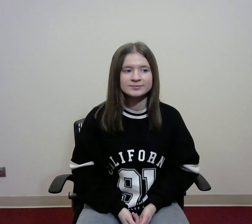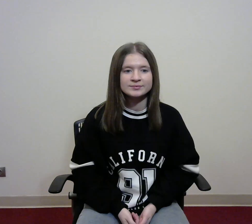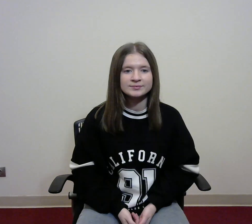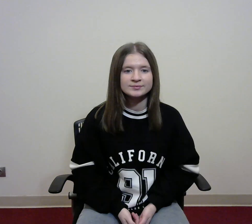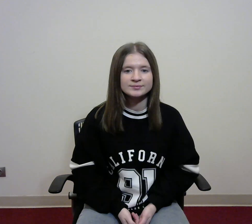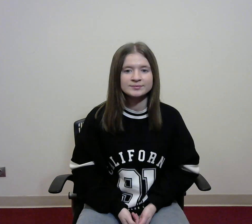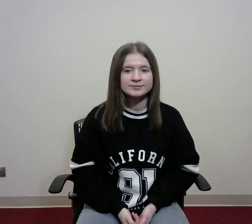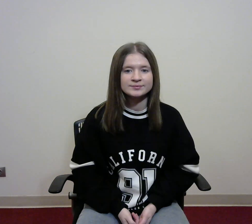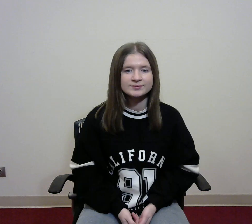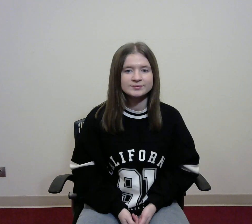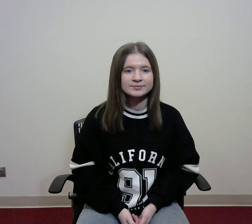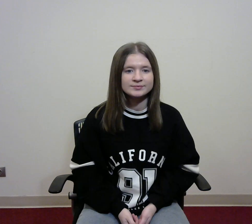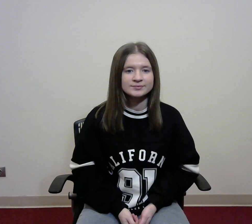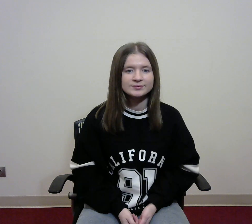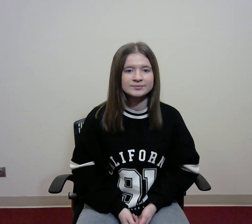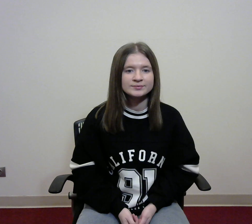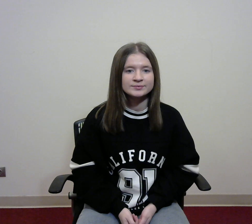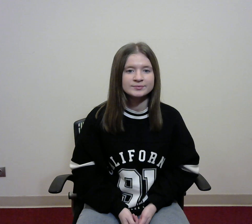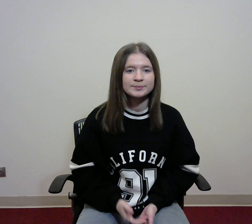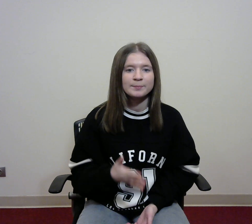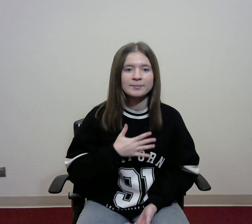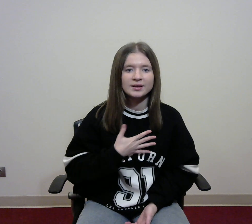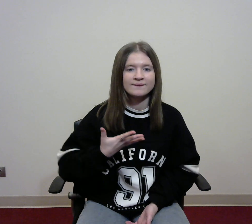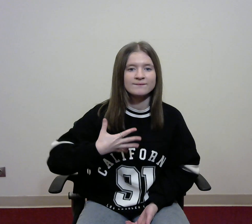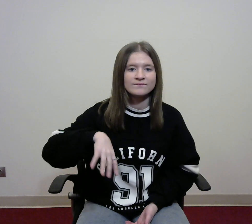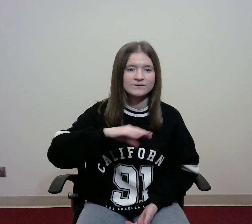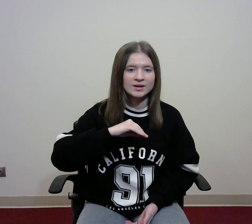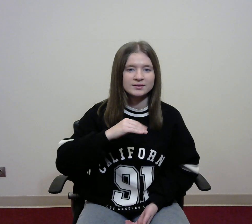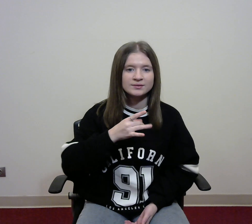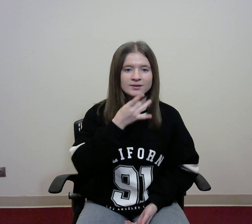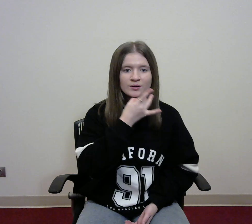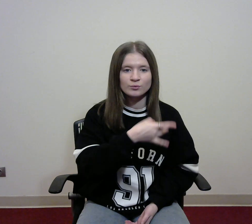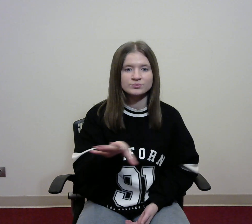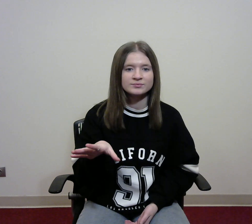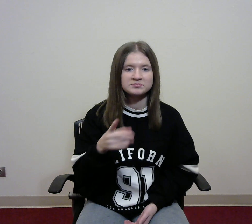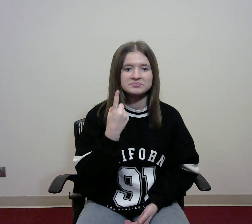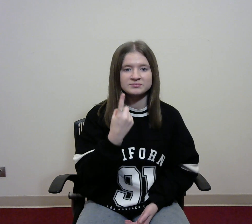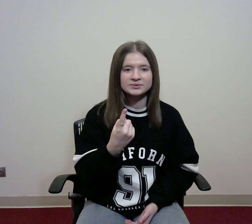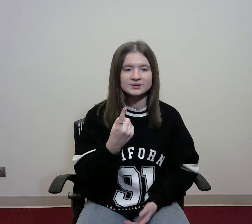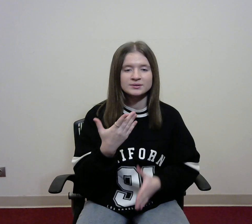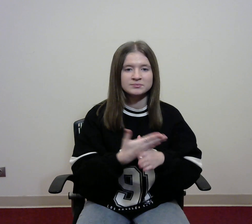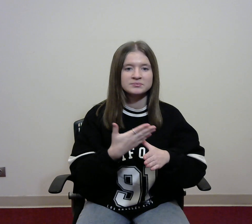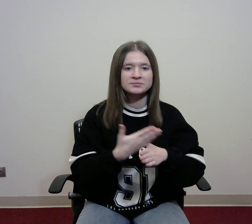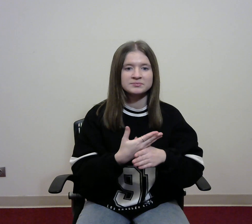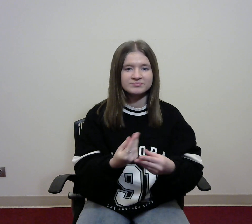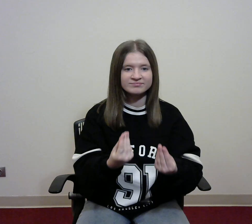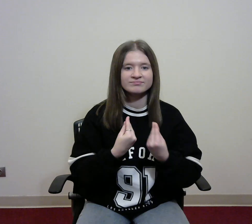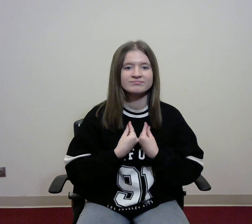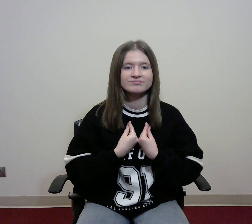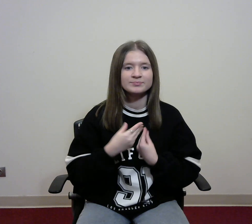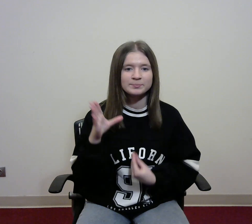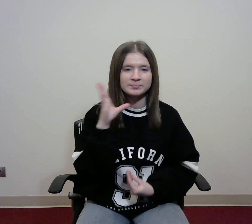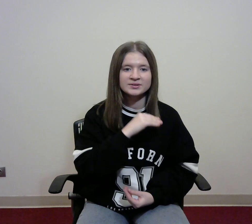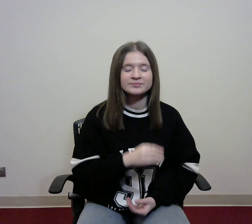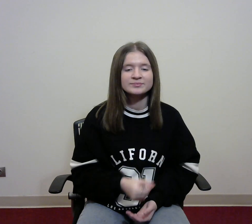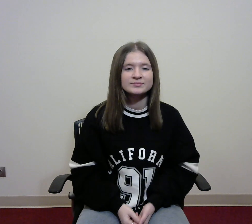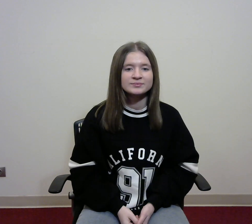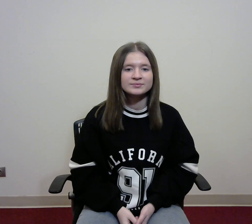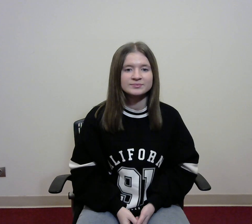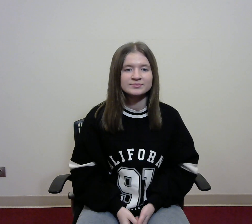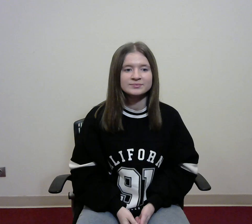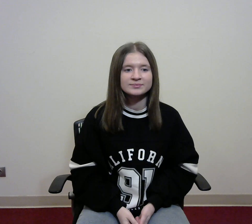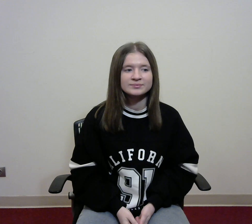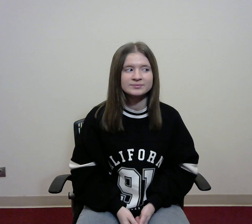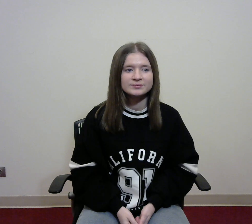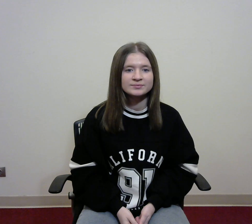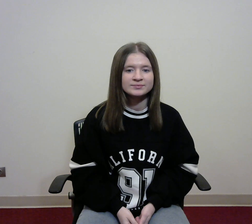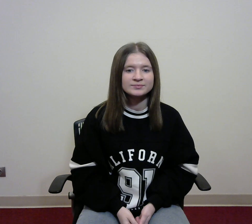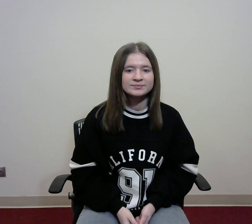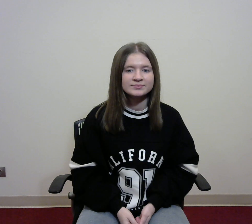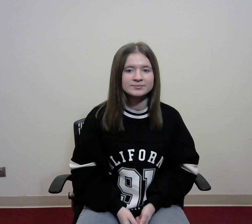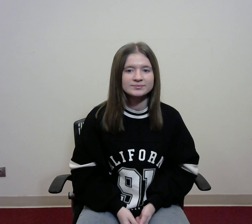Bizə hər hansı bir yardım düşürmü?